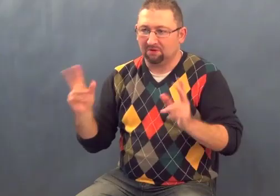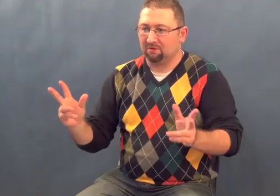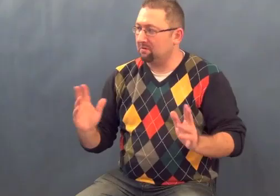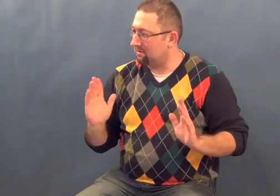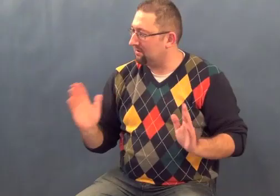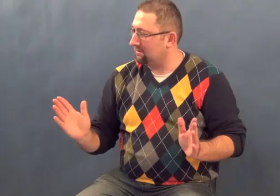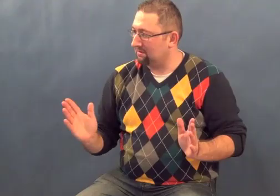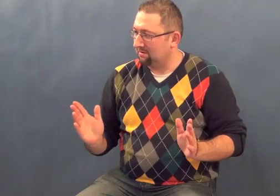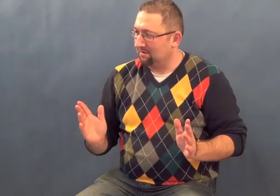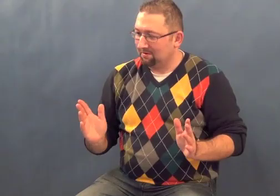Dobra.